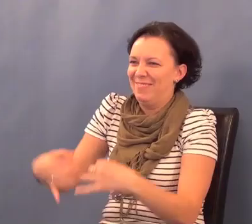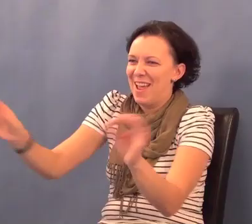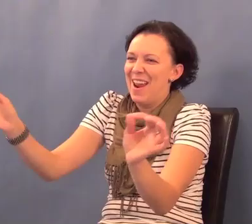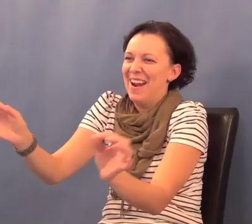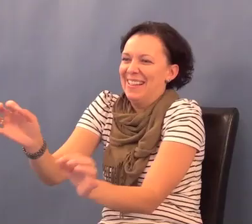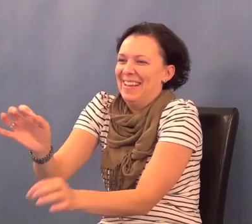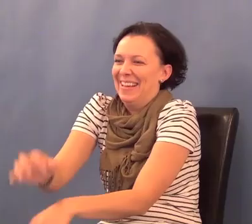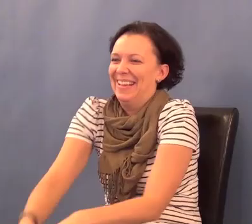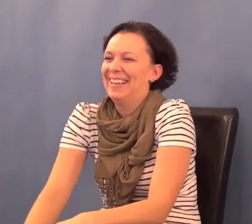Wolno.